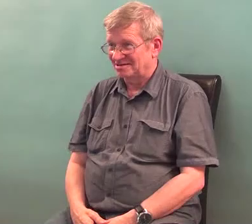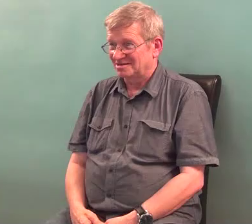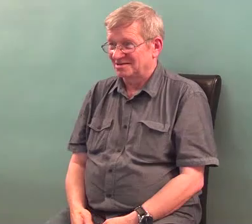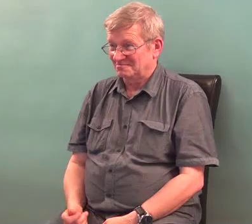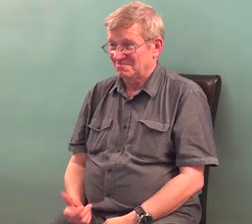Nie masz pieniędzy.